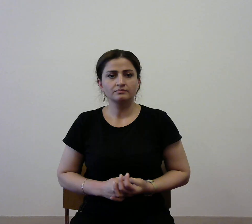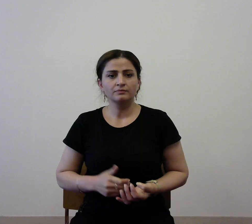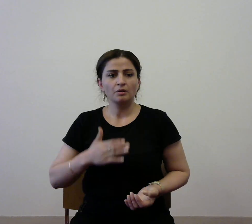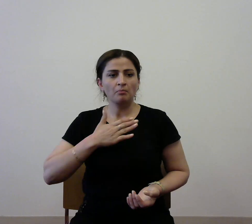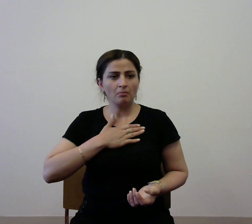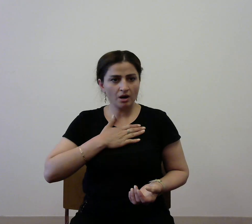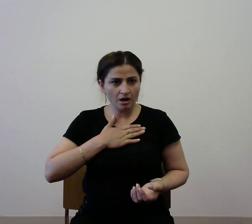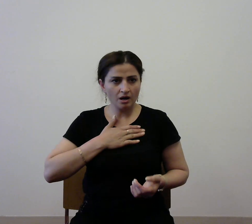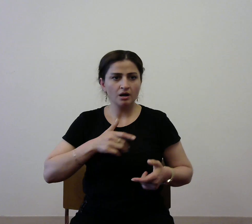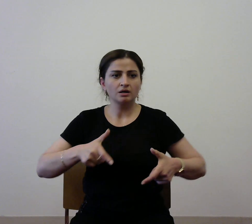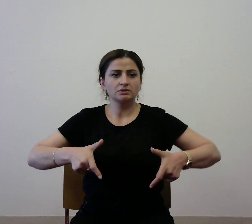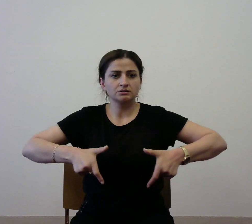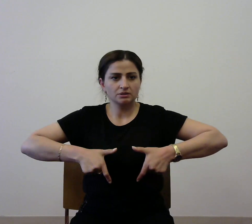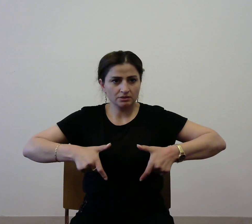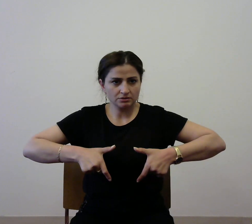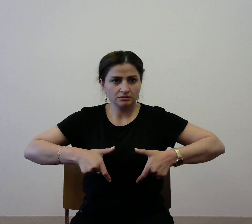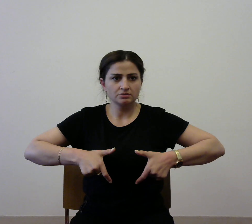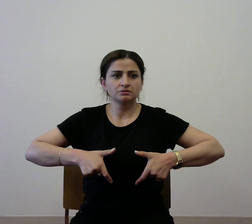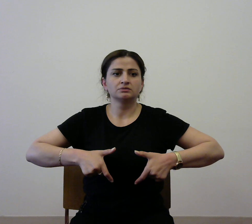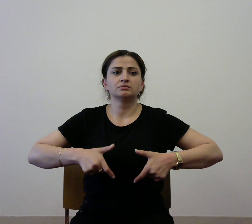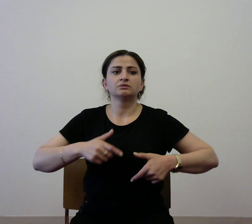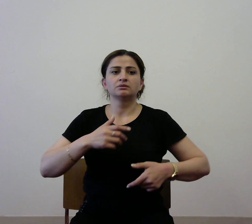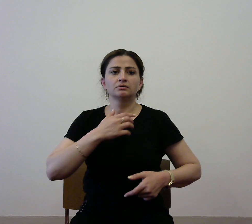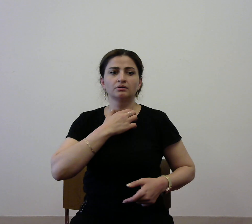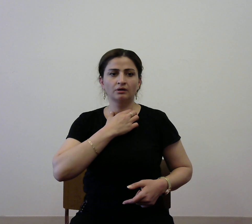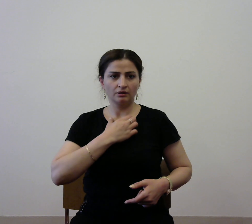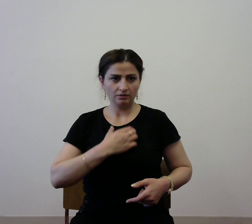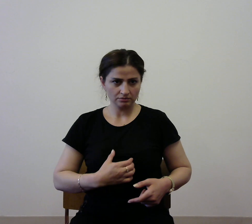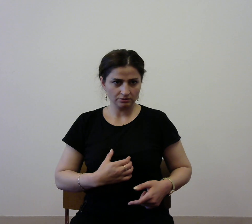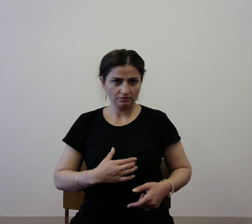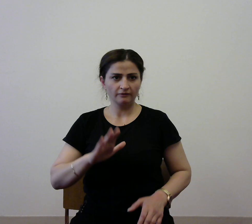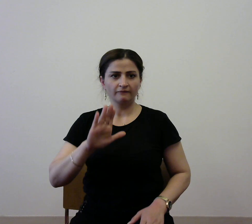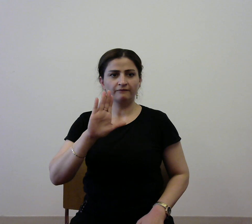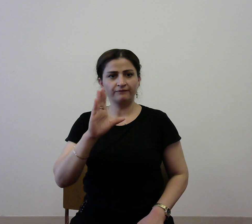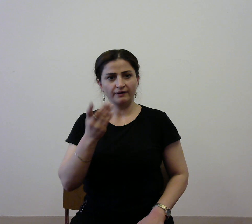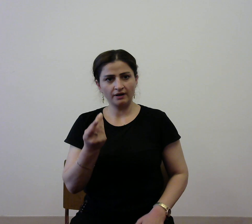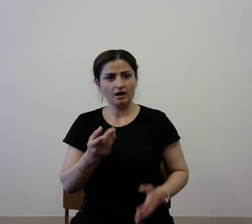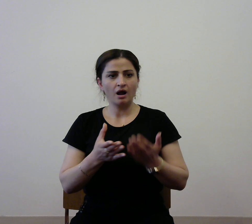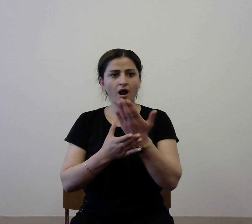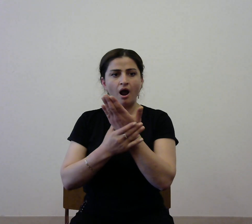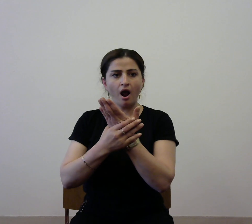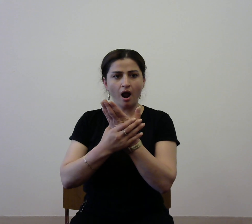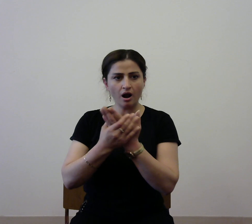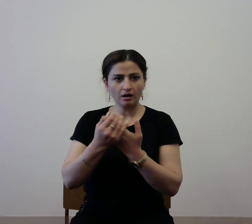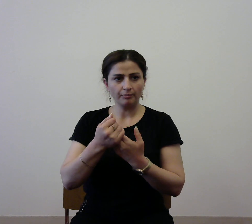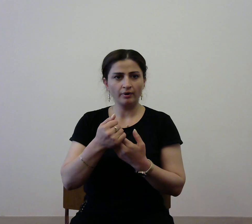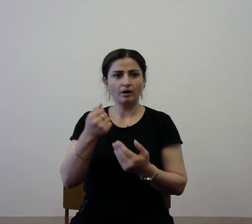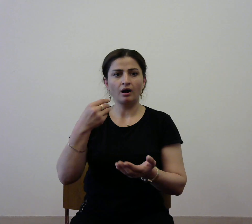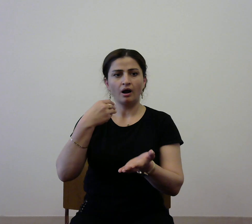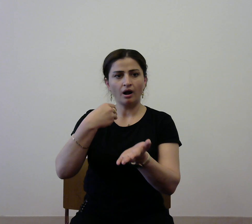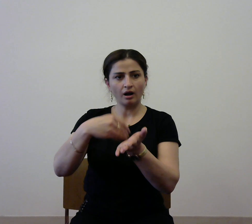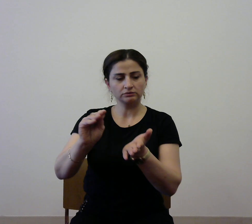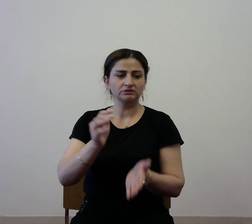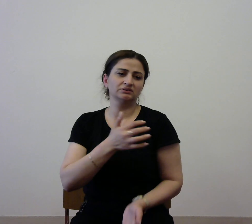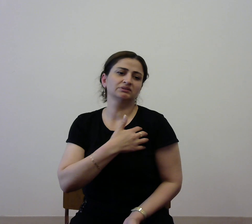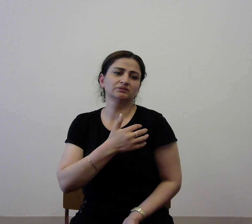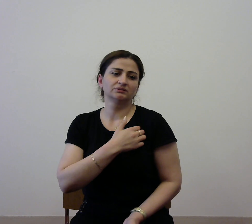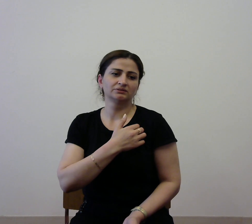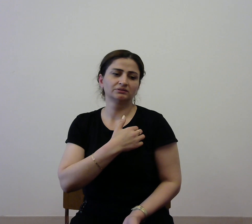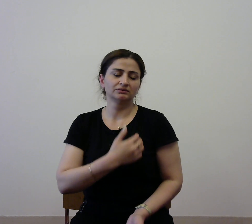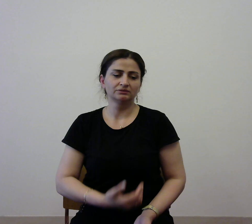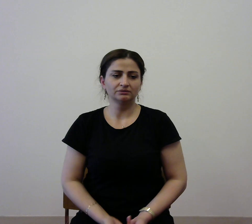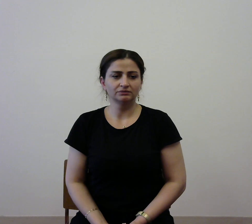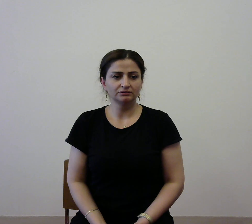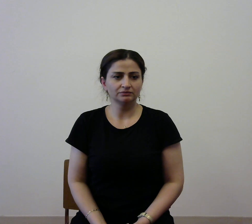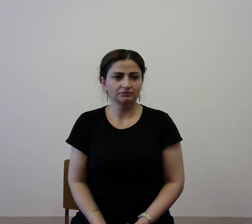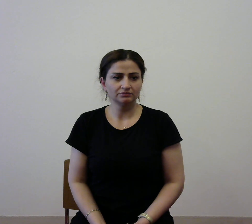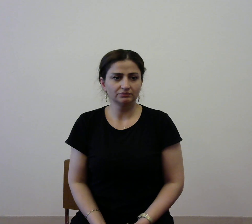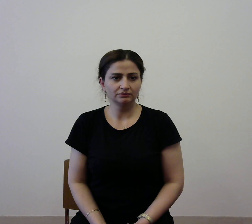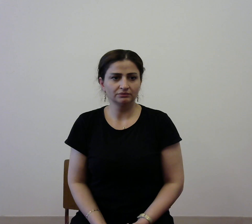Mən kostyum, qalstuk və ayaqqabı almaq istəyirəm